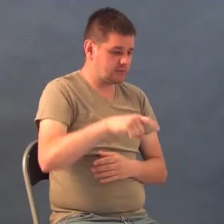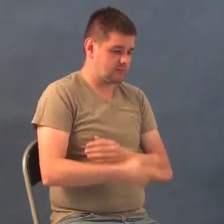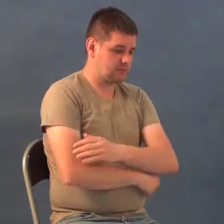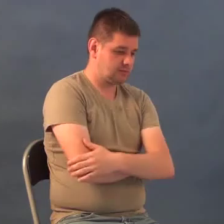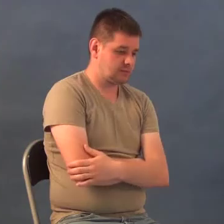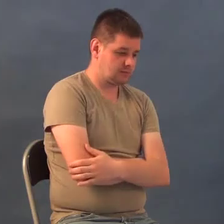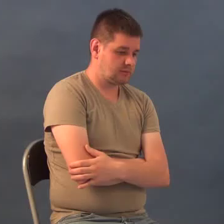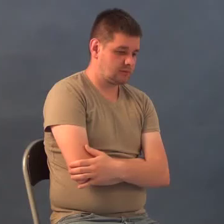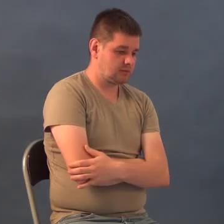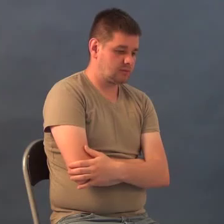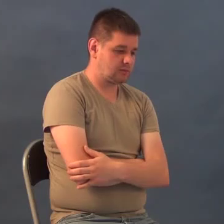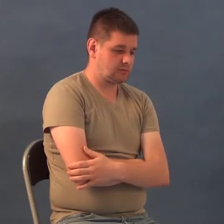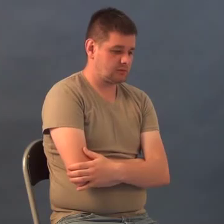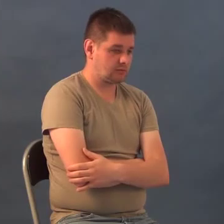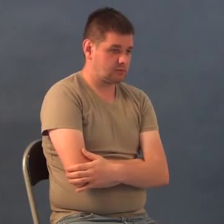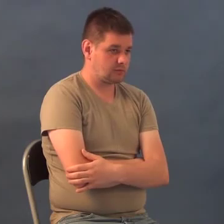Już od dawna mam bałagan.